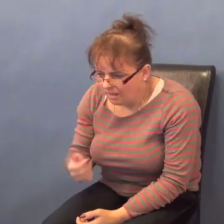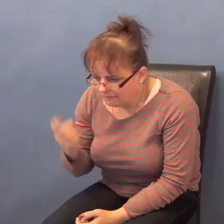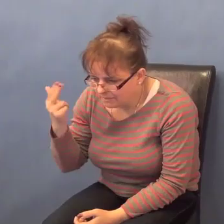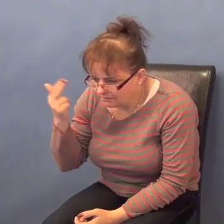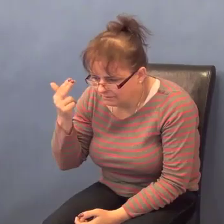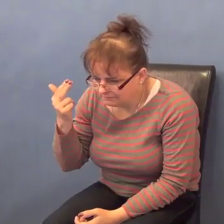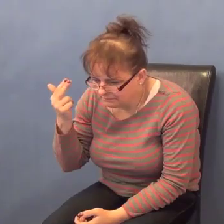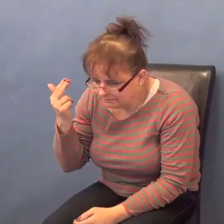Niedziela.